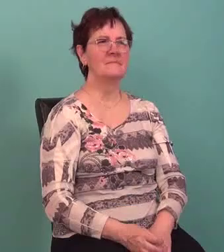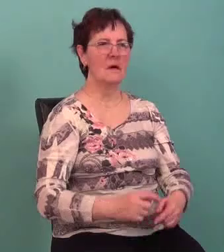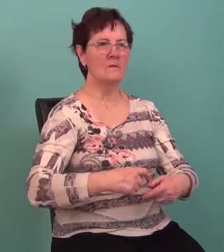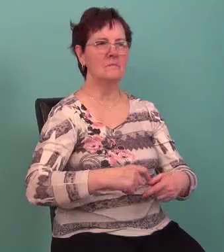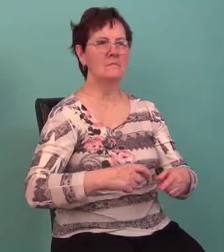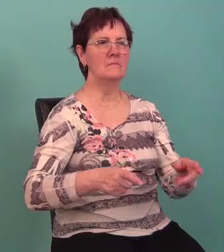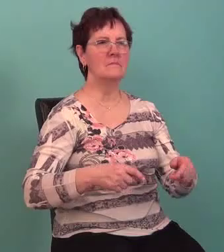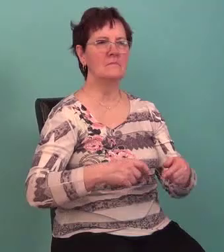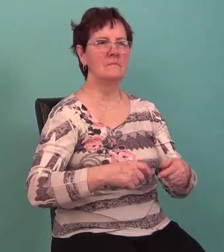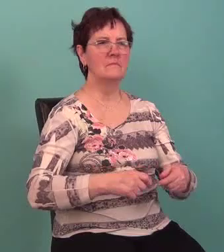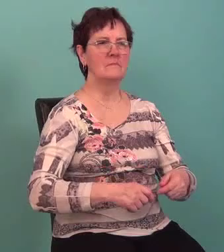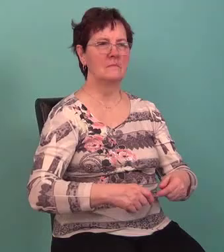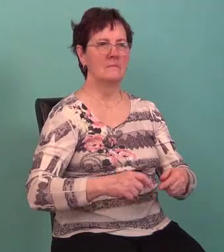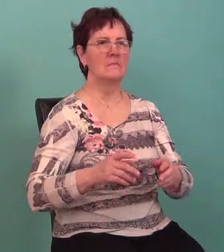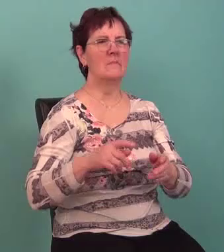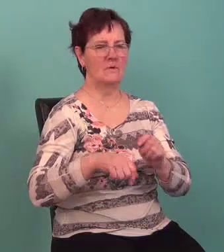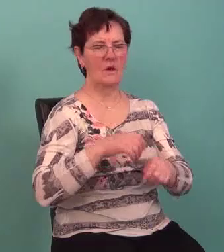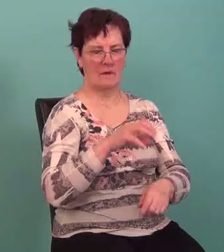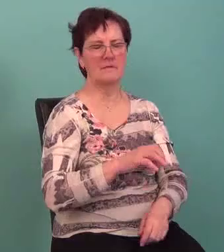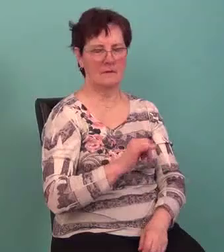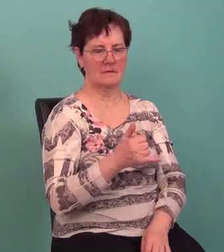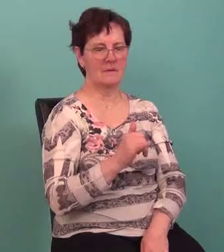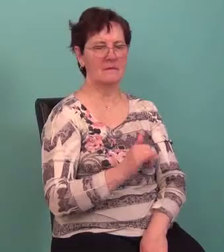Tak, przyczepa dla rowerów.